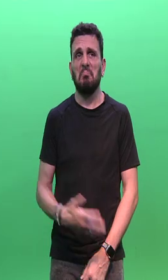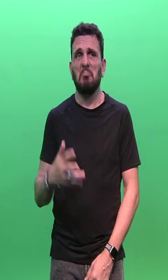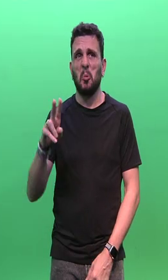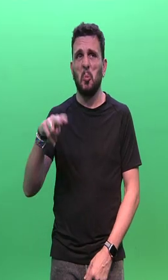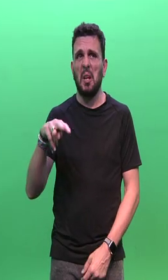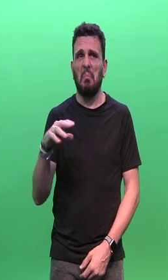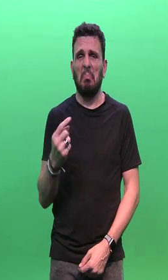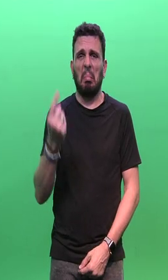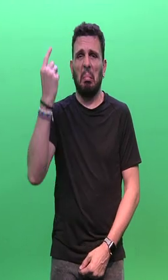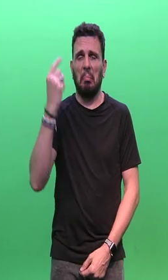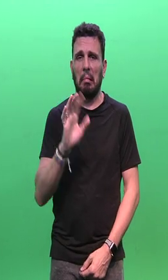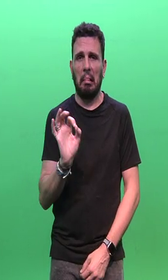Mai, només alguna vegada, res.